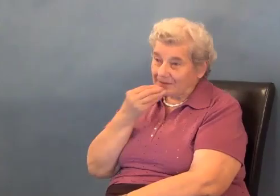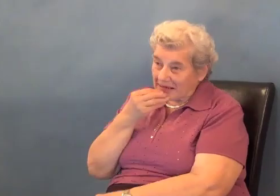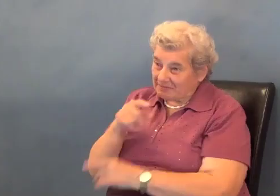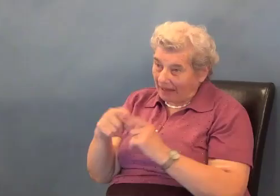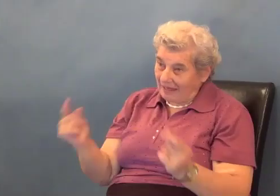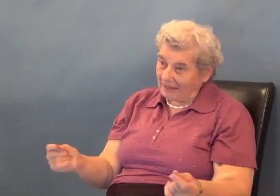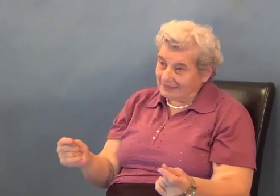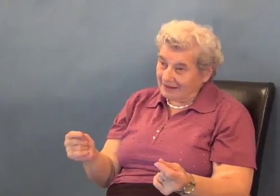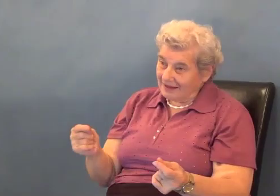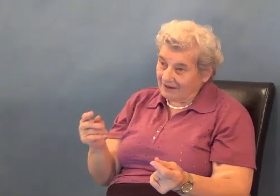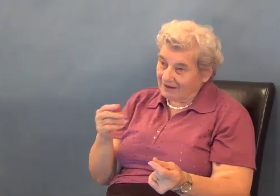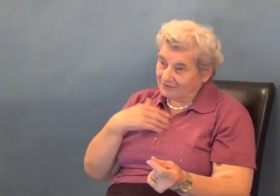Jadłaś banan?